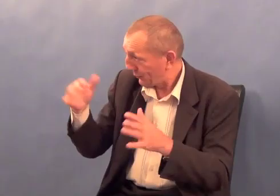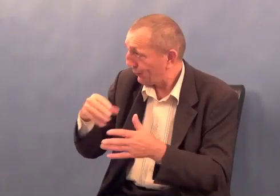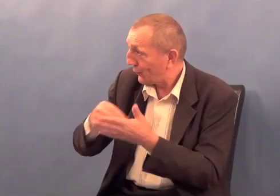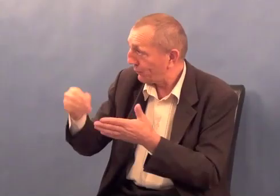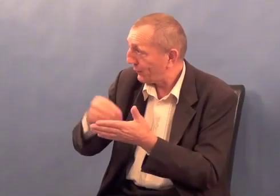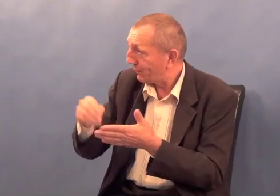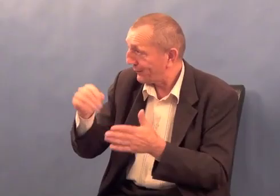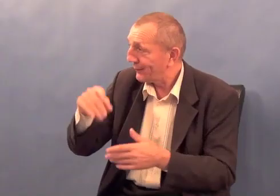Na zakupy można?